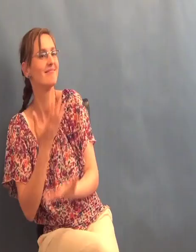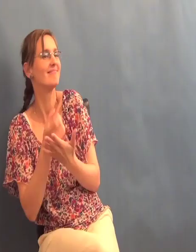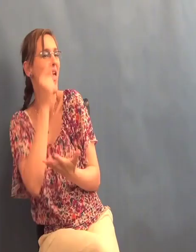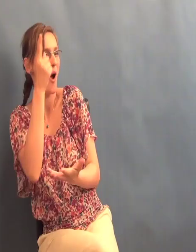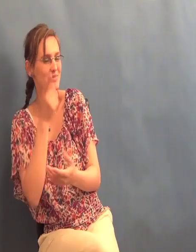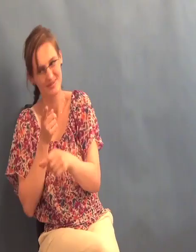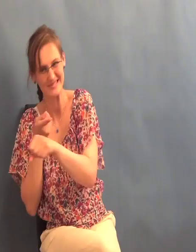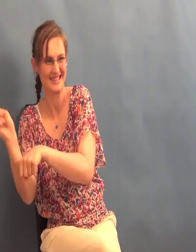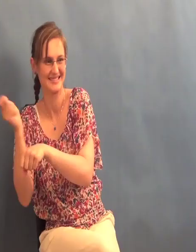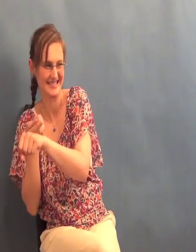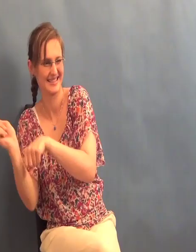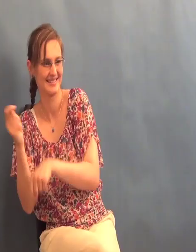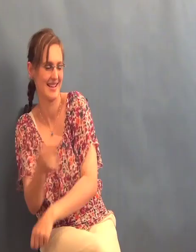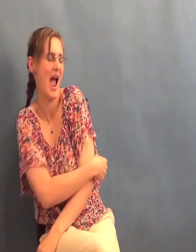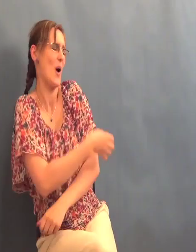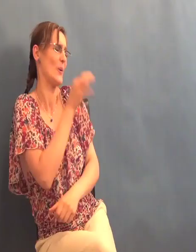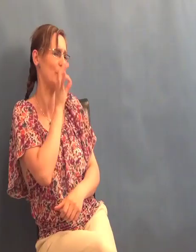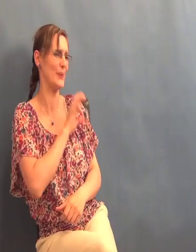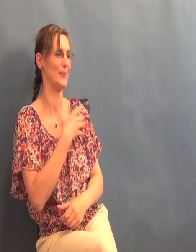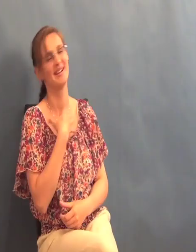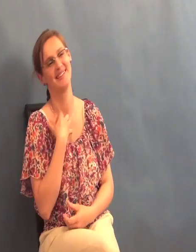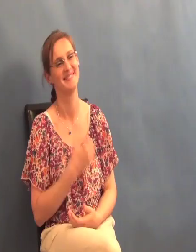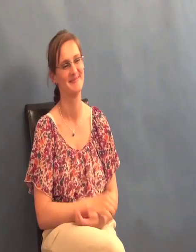Nie obudziła się, więc zegar dokucza Myszce, ta została trafiona i teraz ją boli!